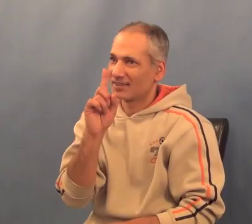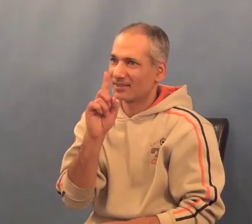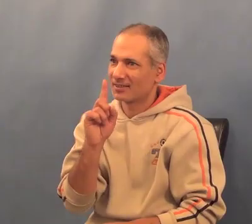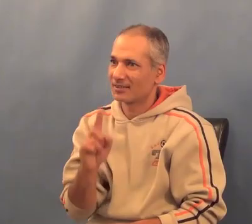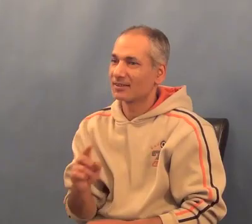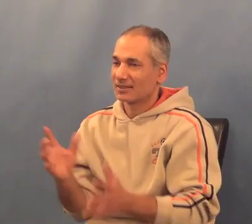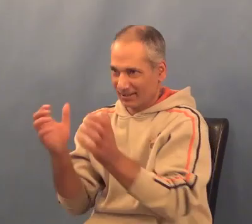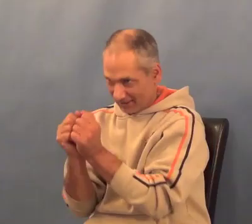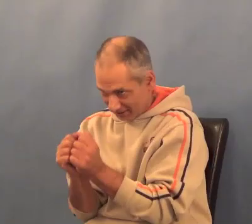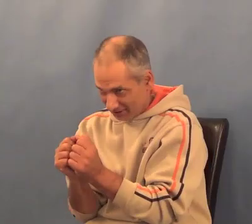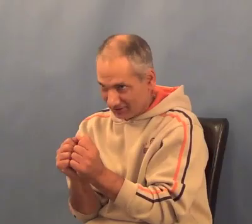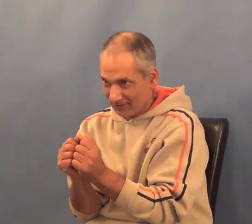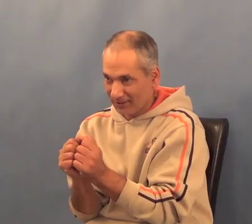Złapał.